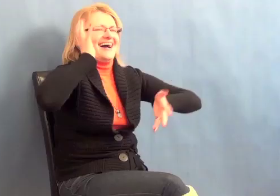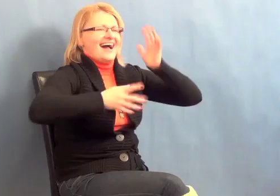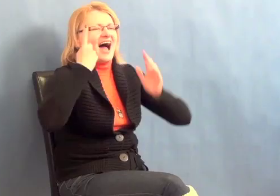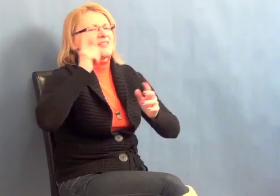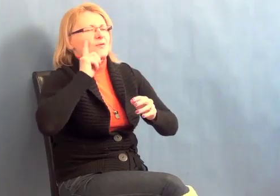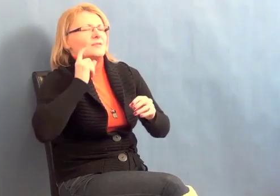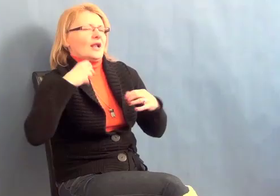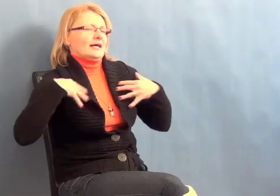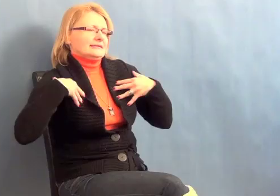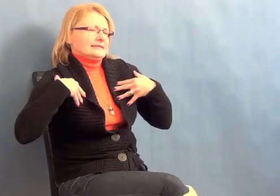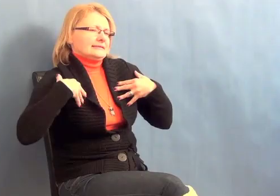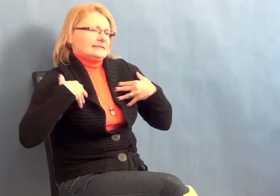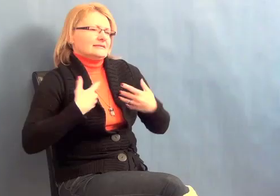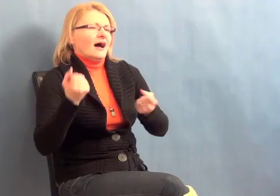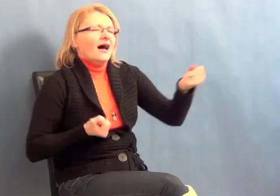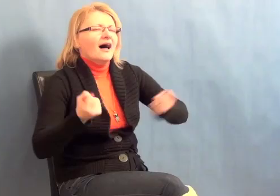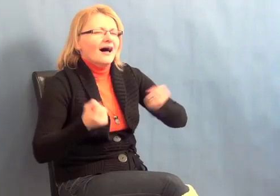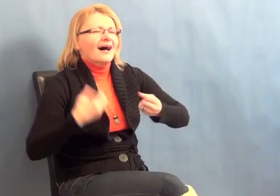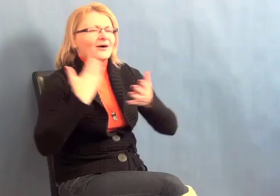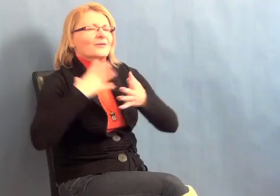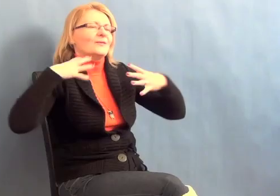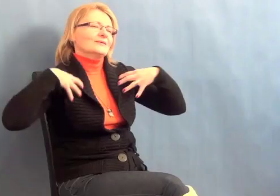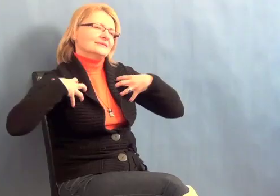Jeden chłopak jest już trochę zmęczony po całej tej jeździe.